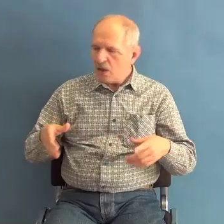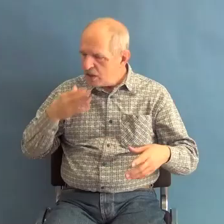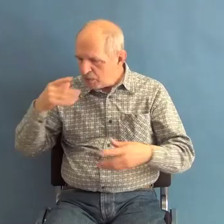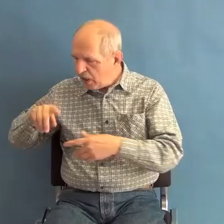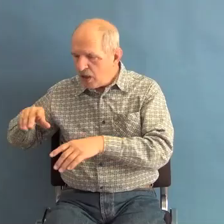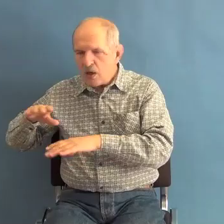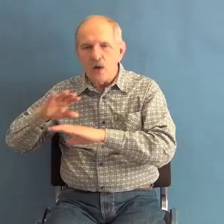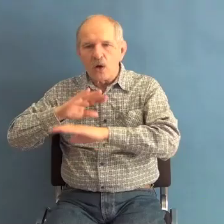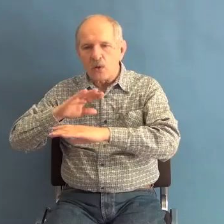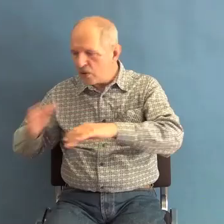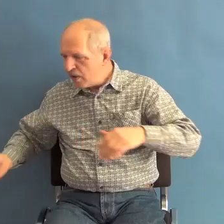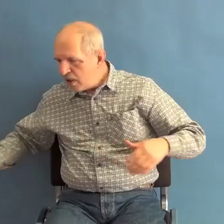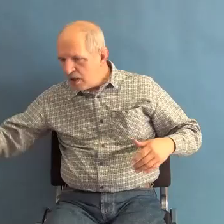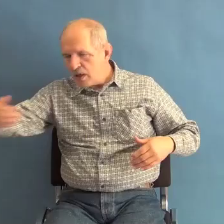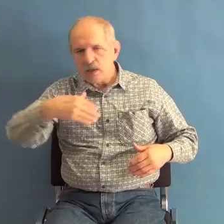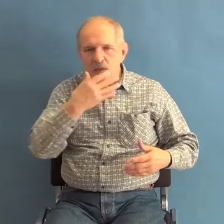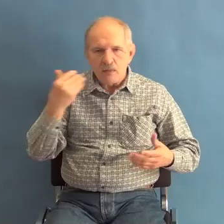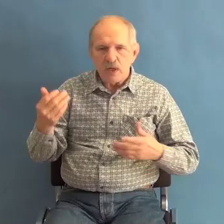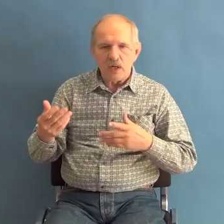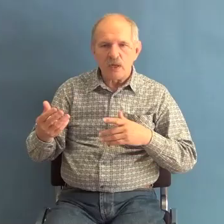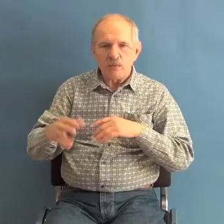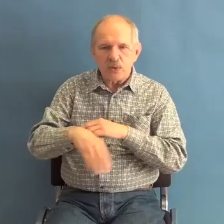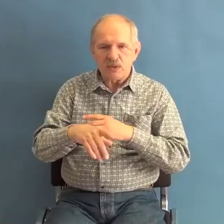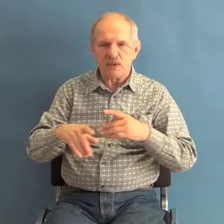Nie ma osłon na ścianach.